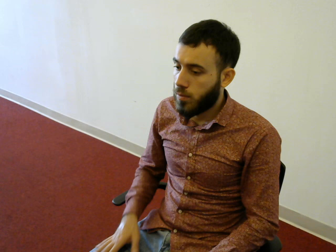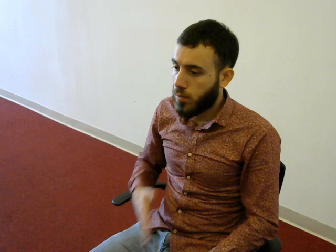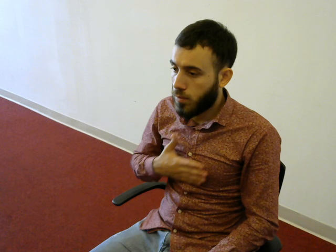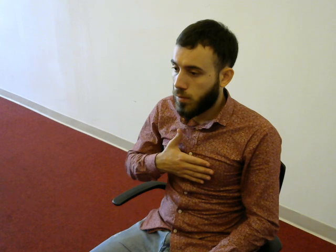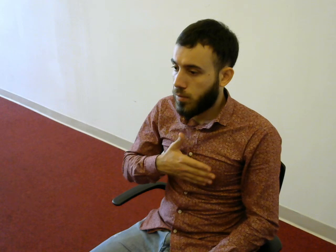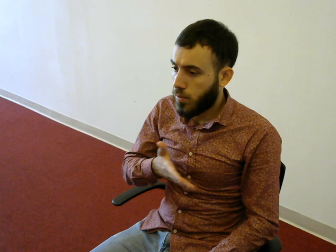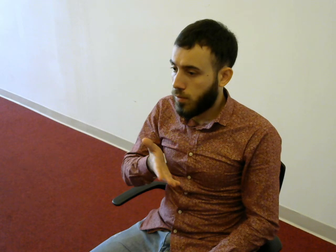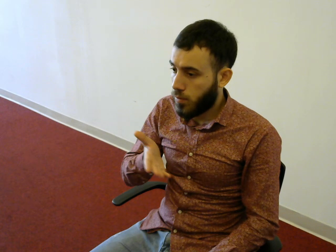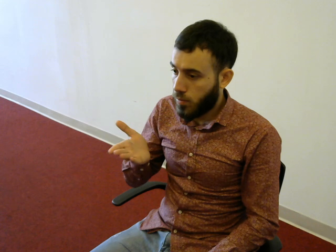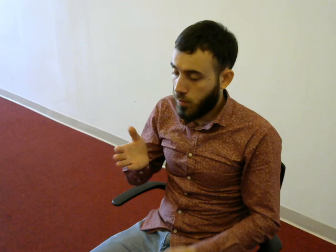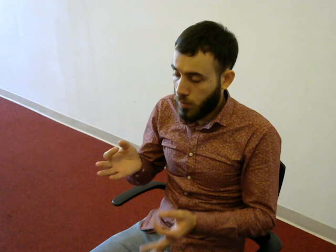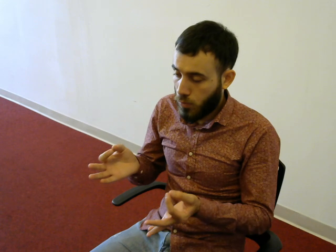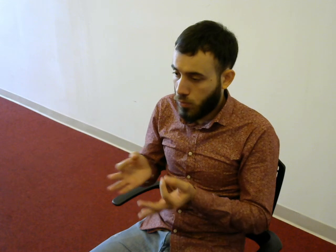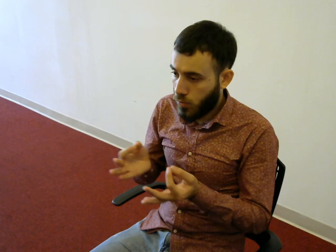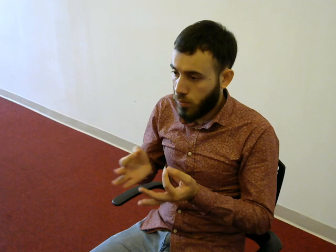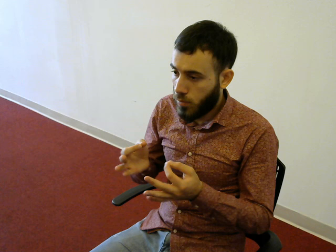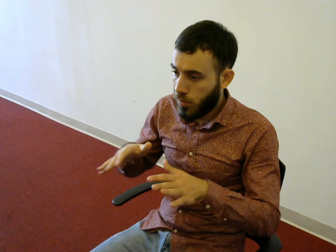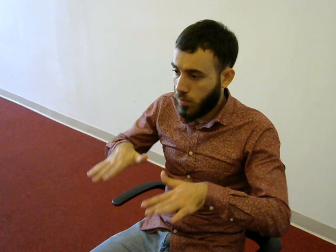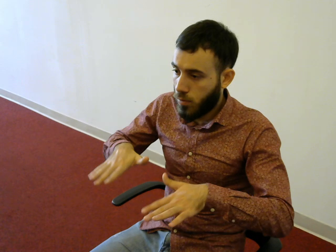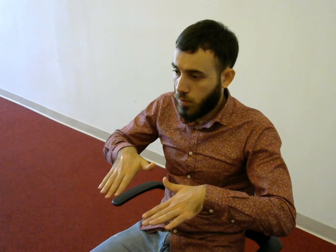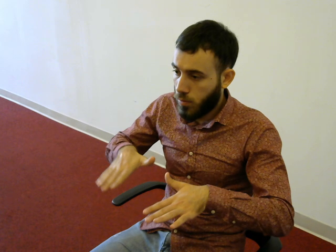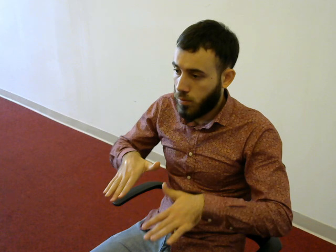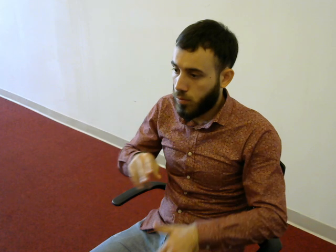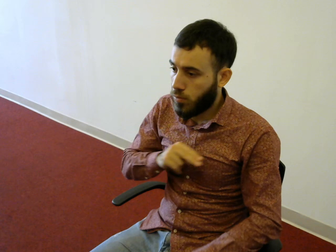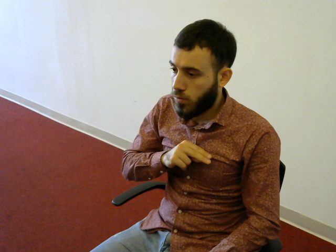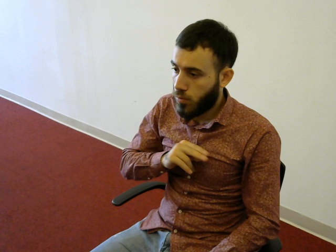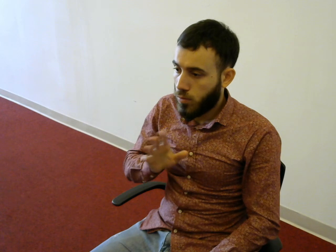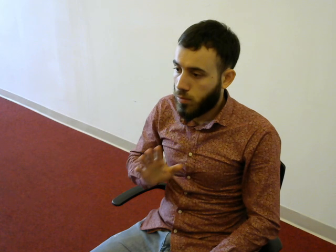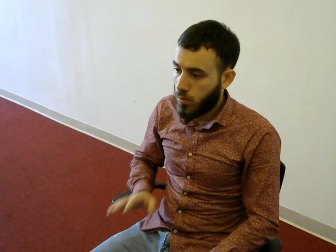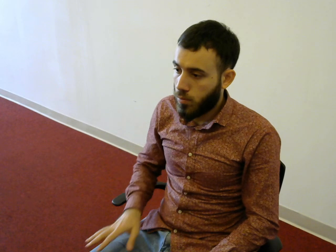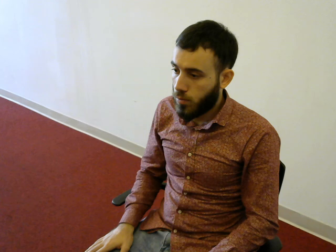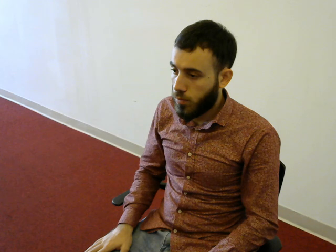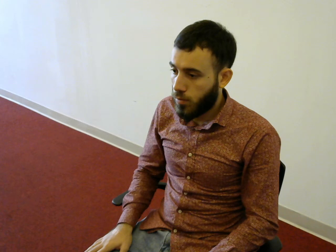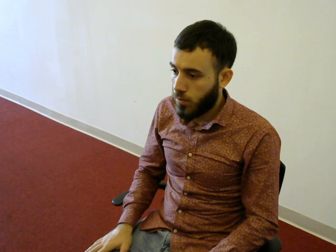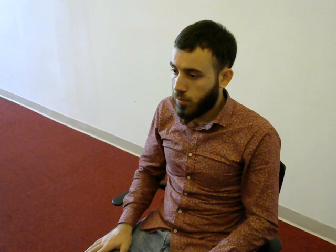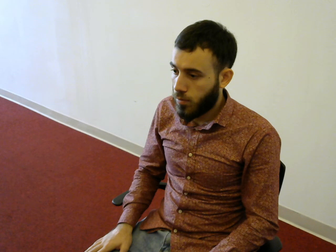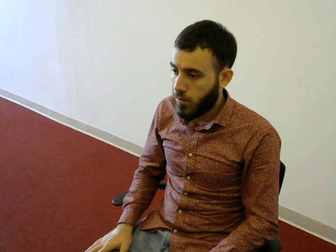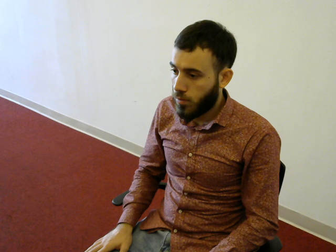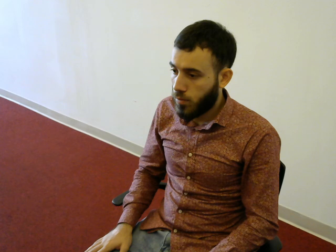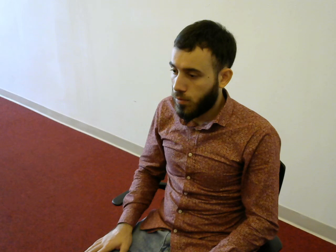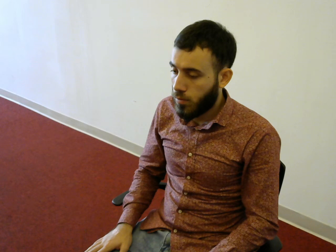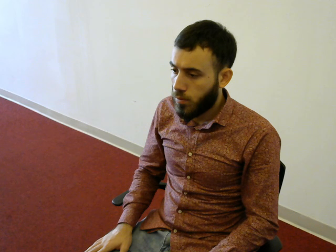Biz heç yerdə işləmirik